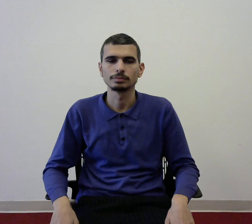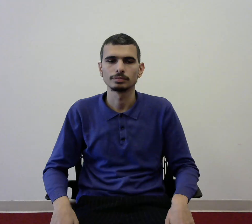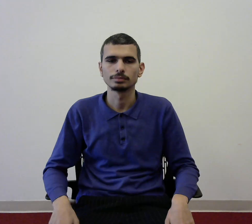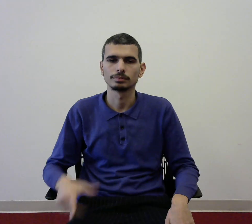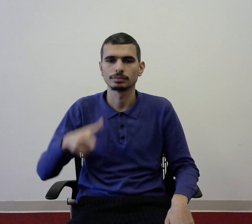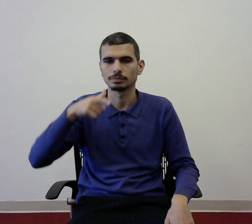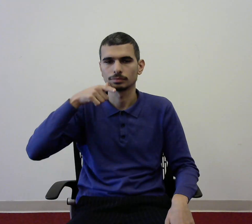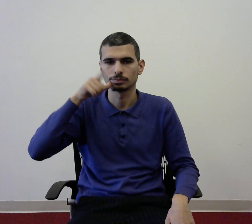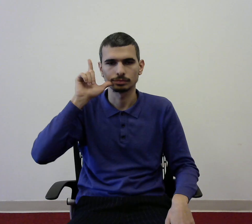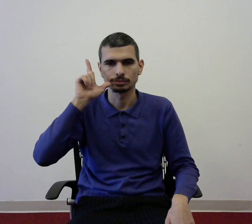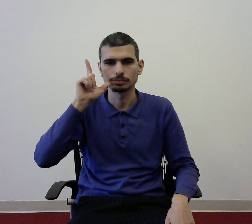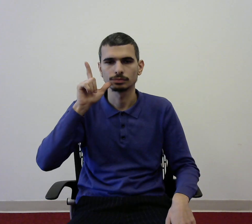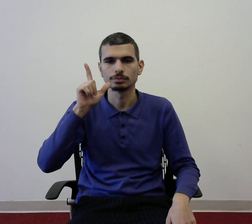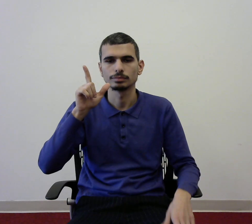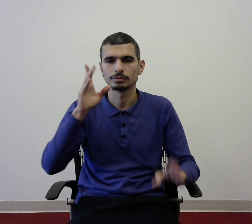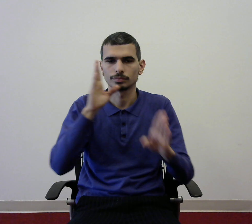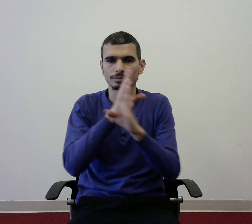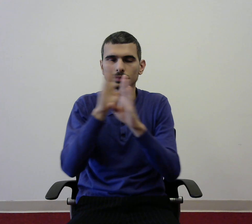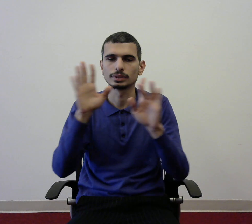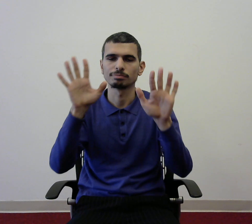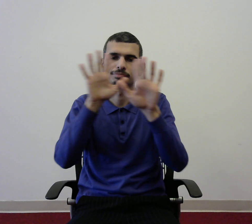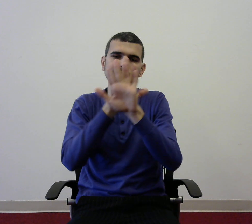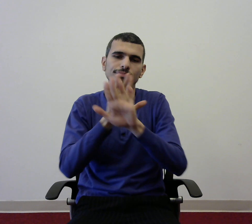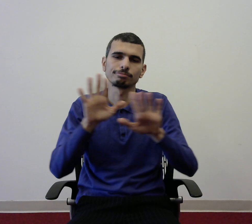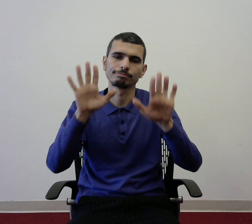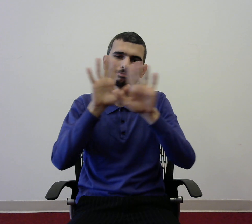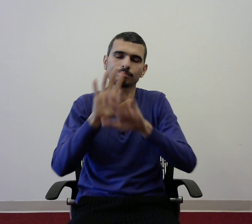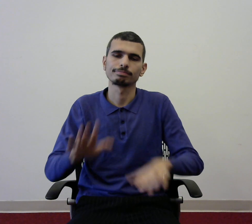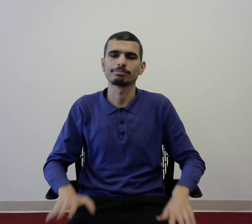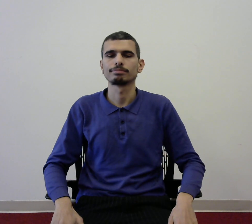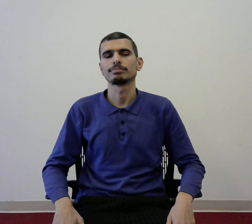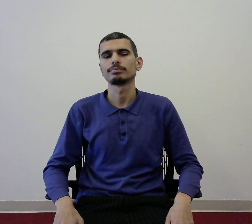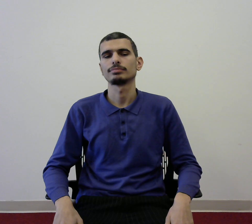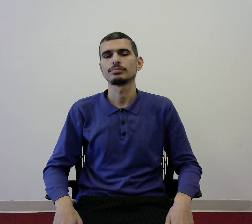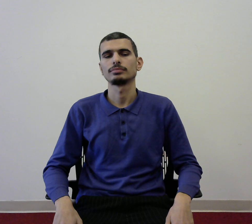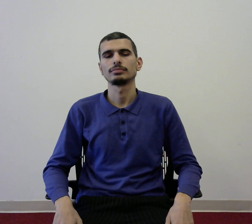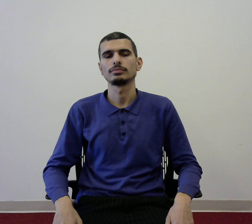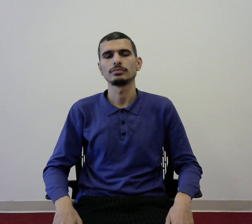Srağagün hava dumanlı idi